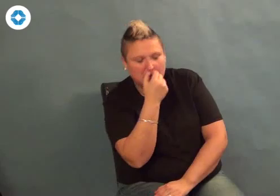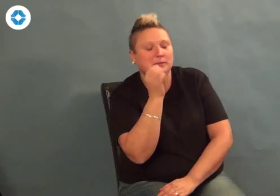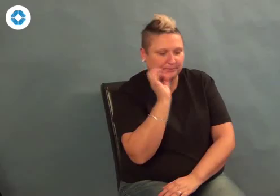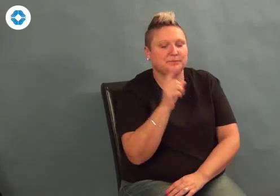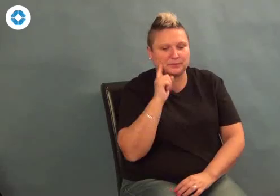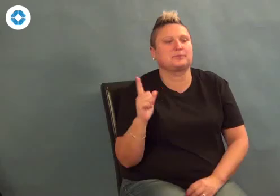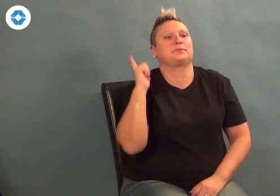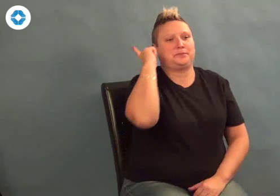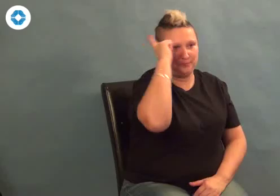Chłopak odchodzi.